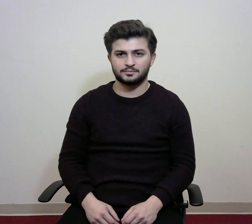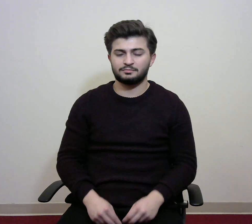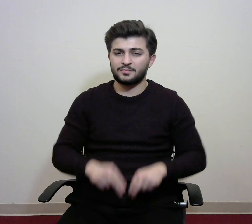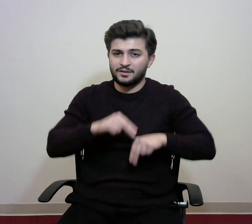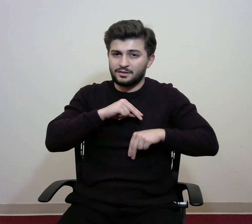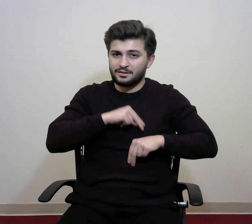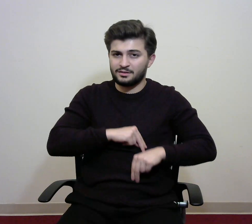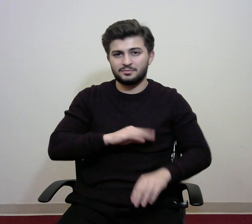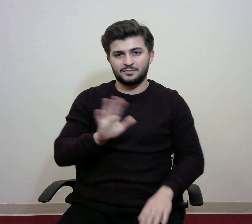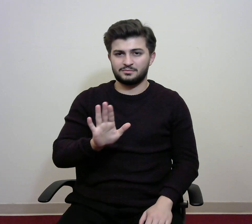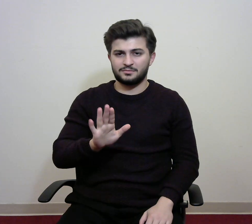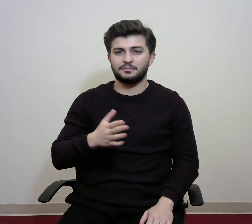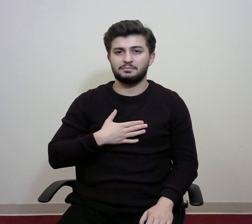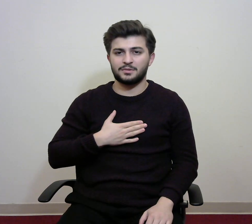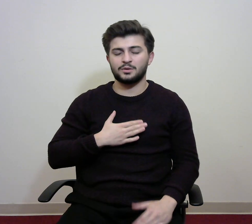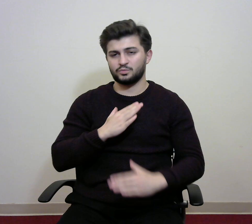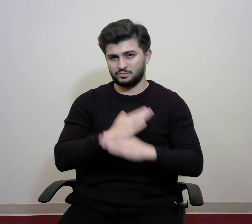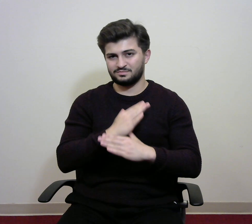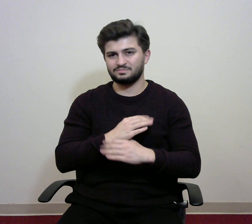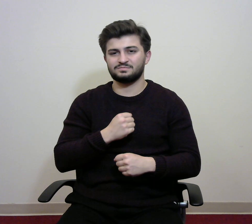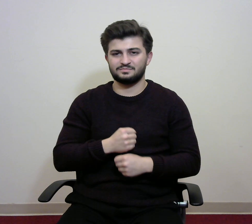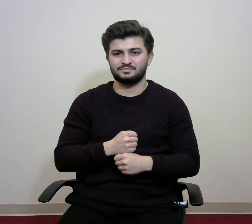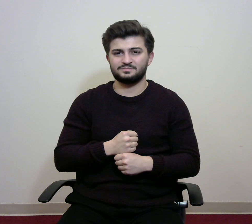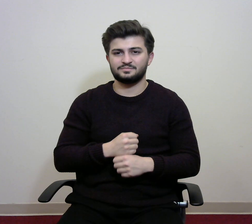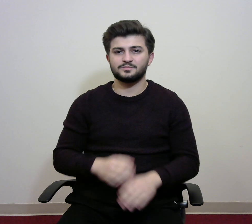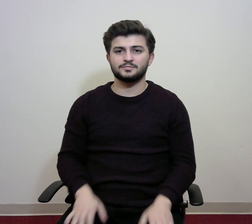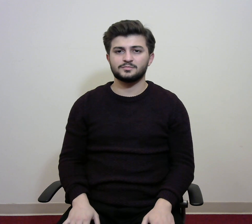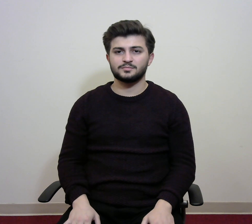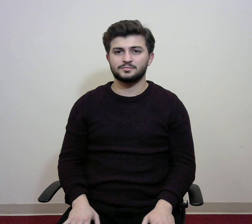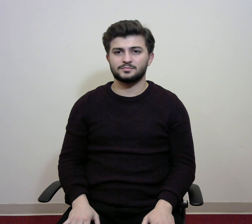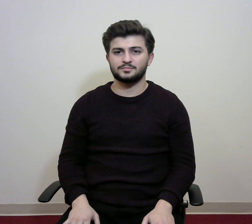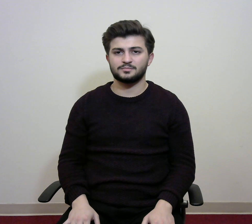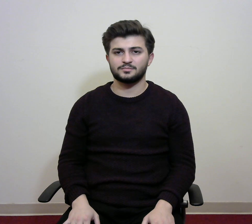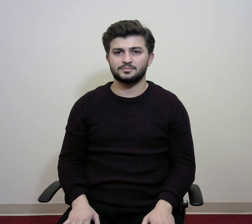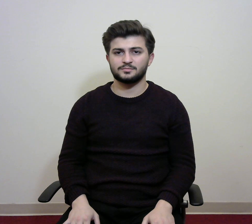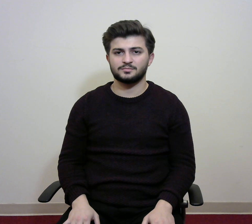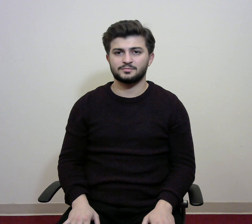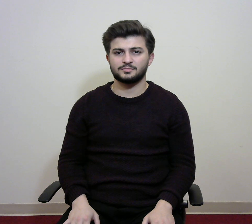Zəhmət olmasa, mənə kömək edin